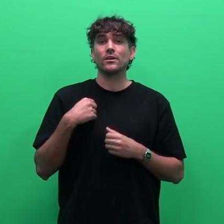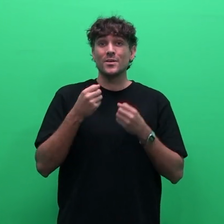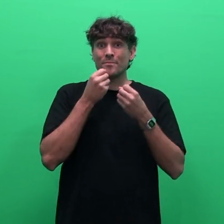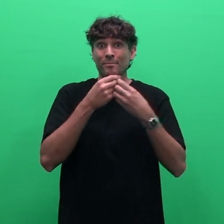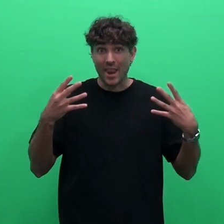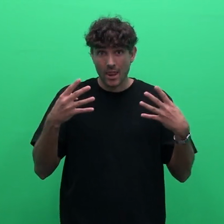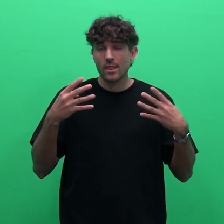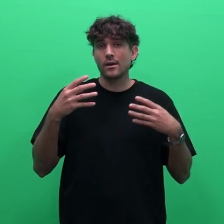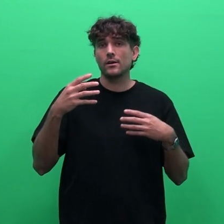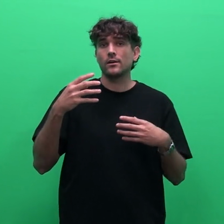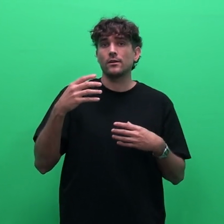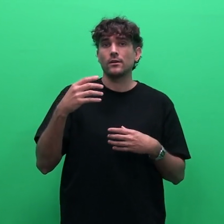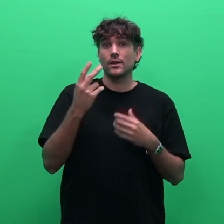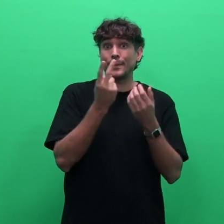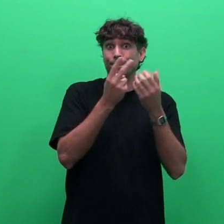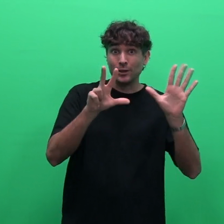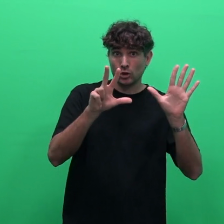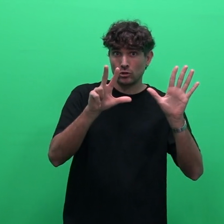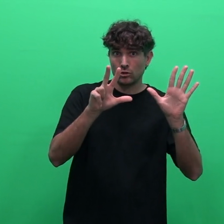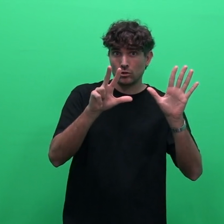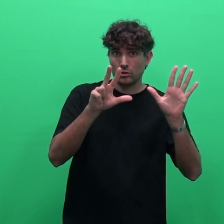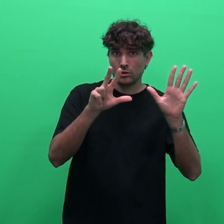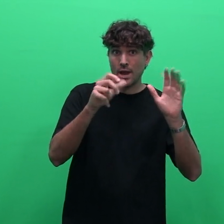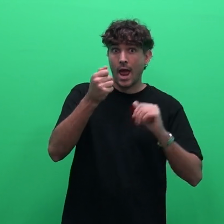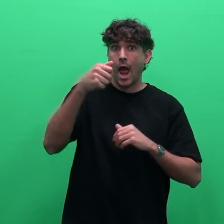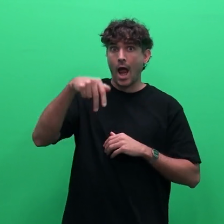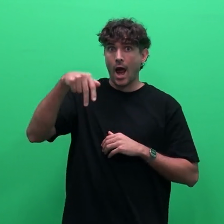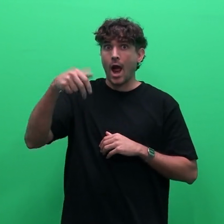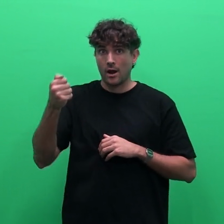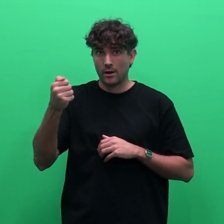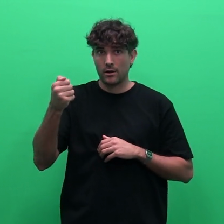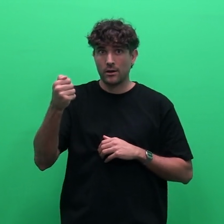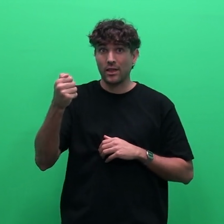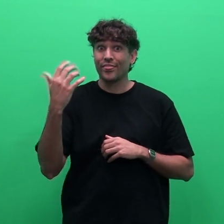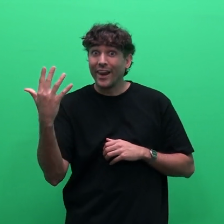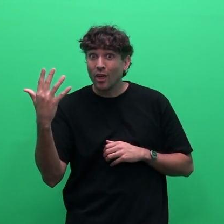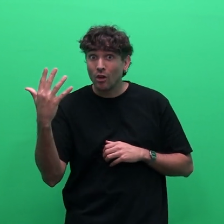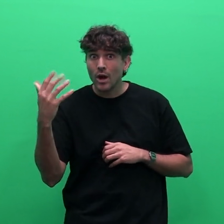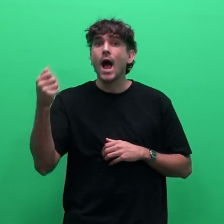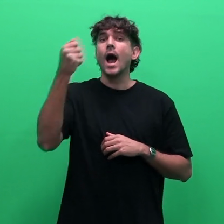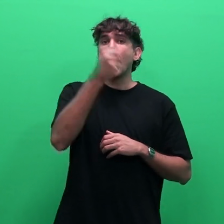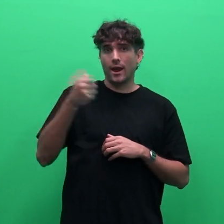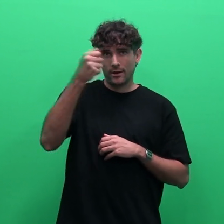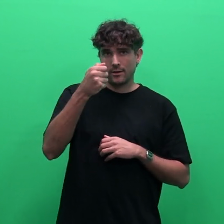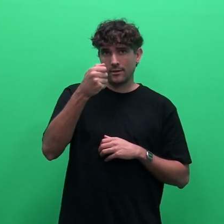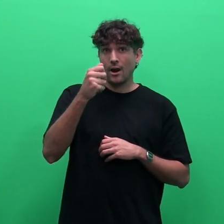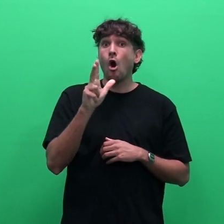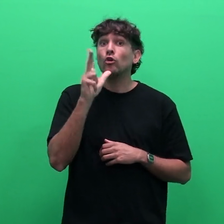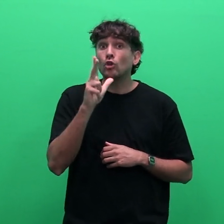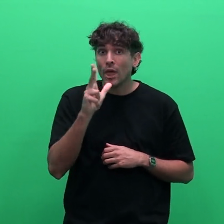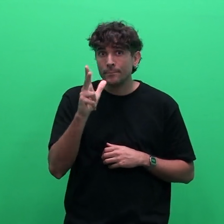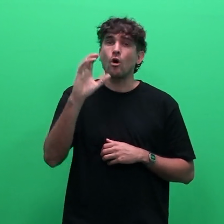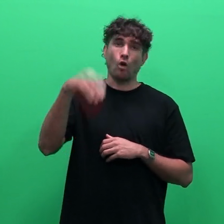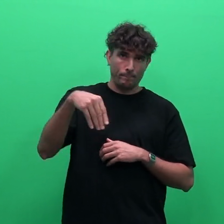El meu correu és vint-i-vuit anna cinc arrova hotmail com.